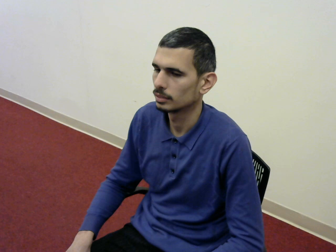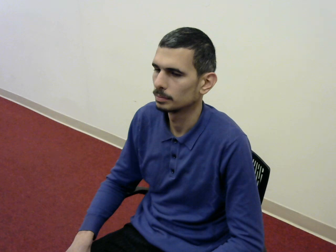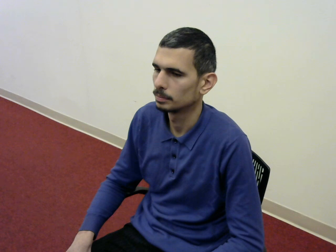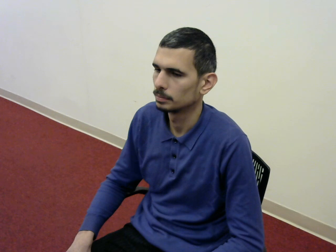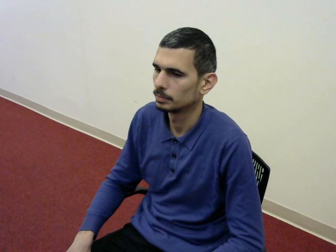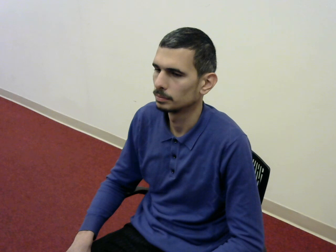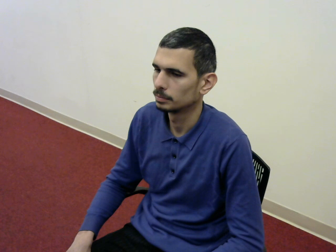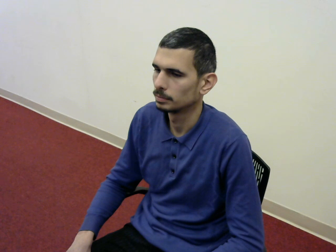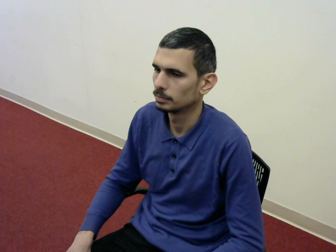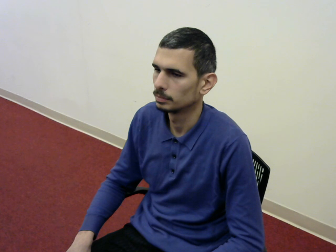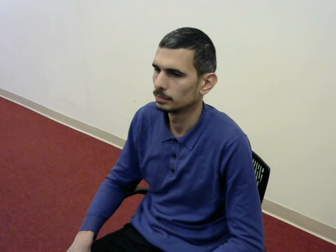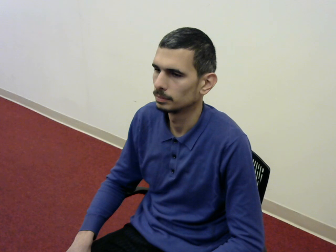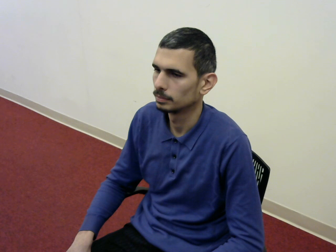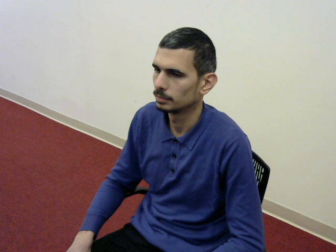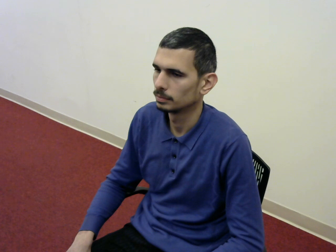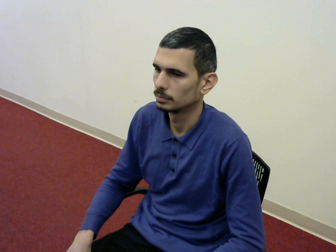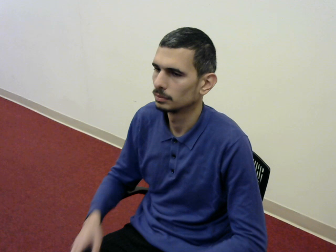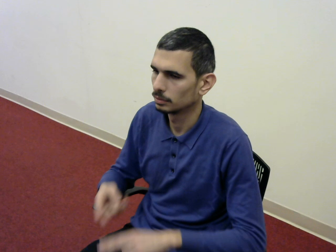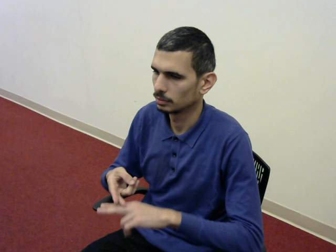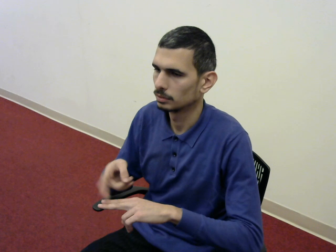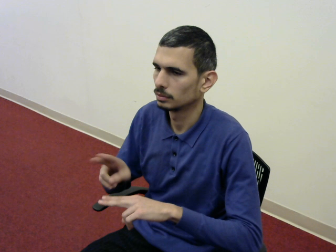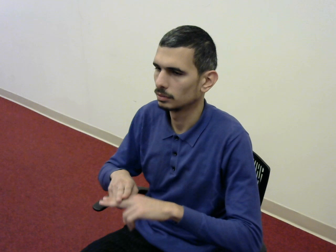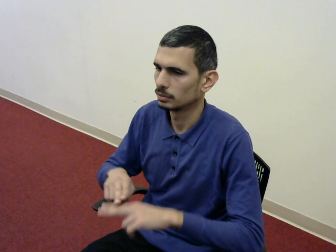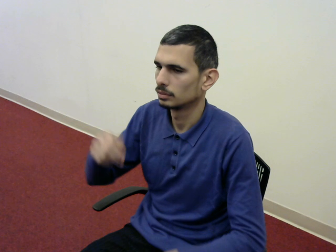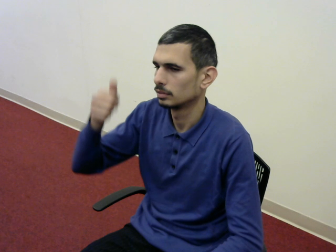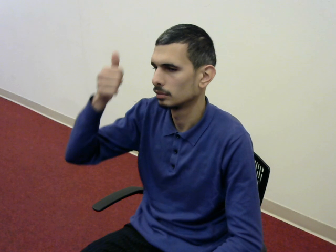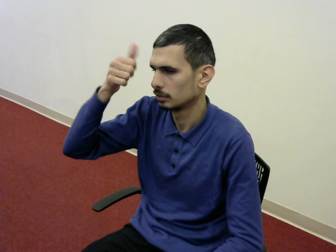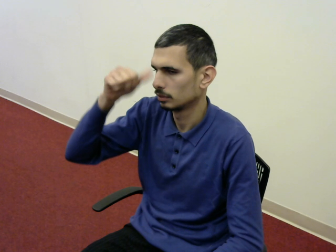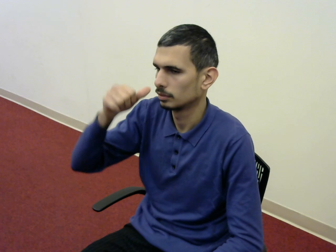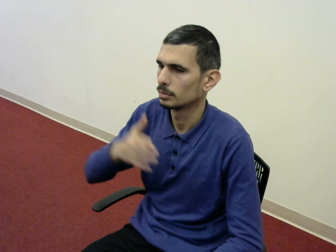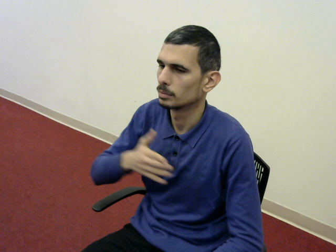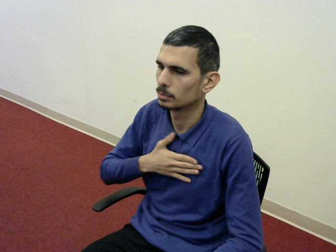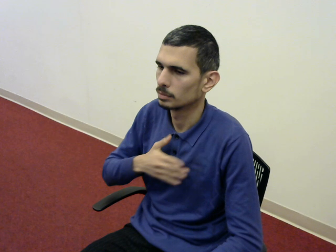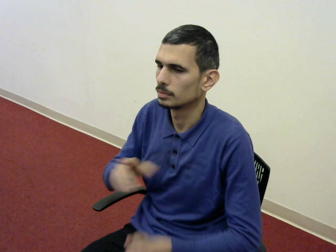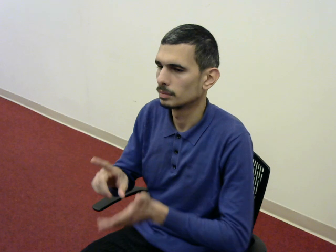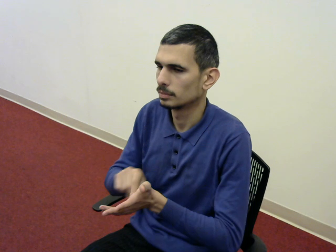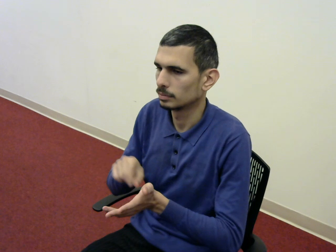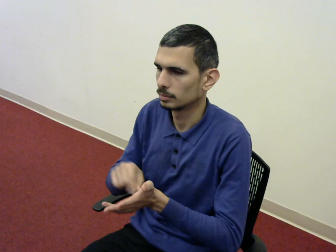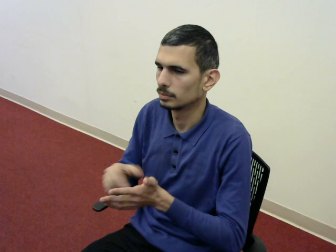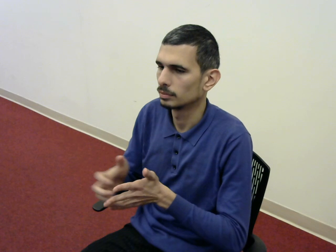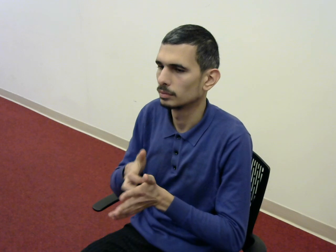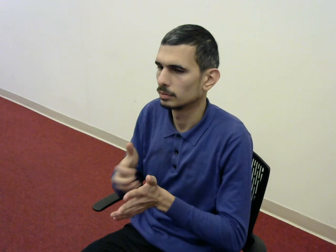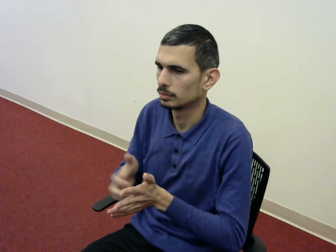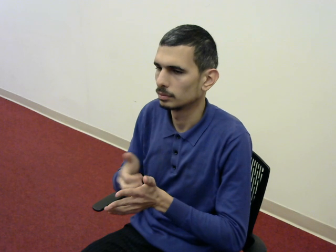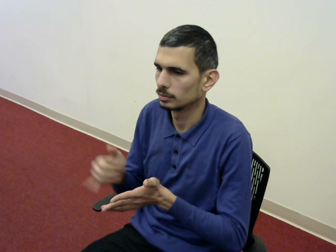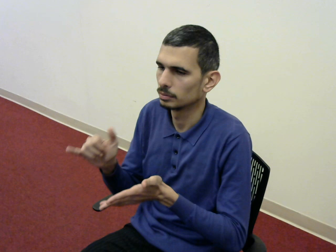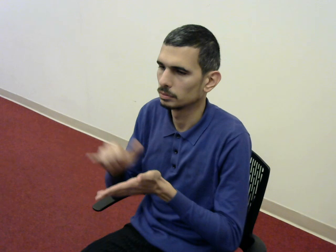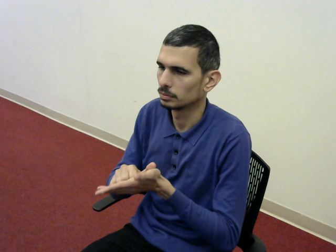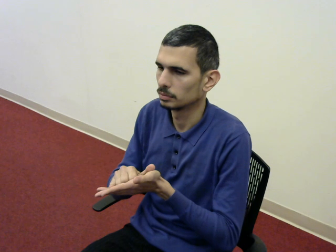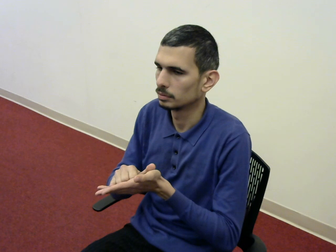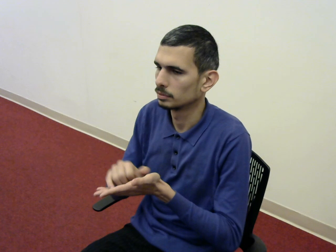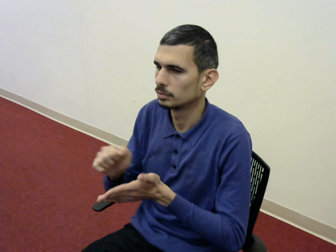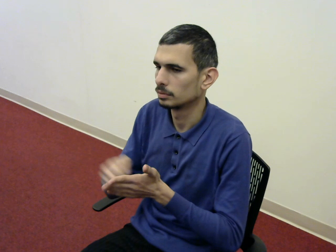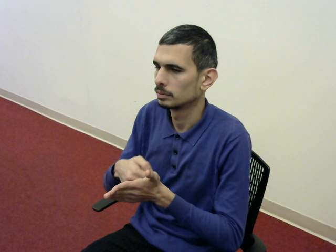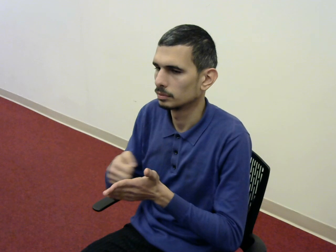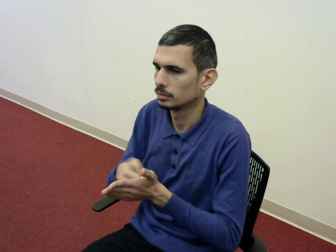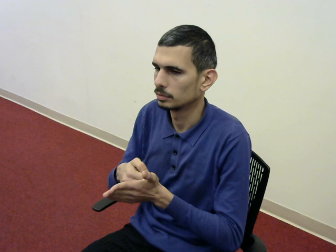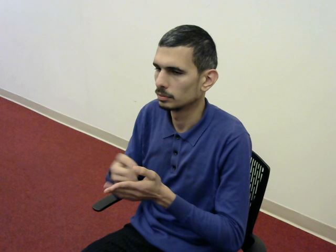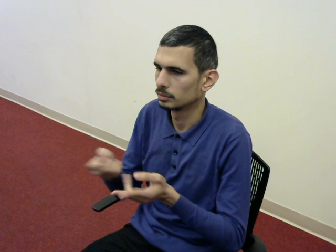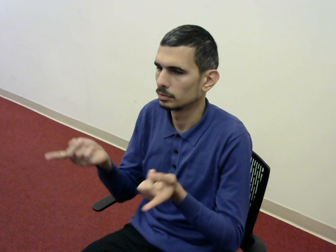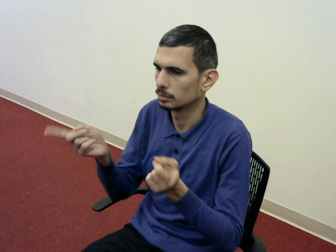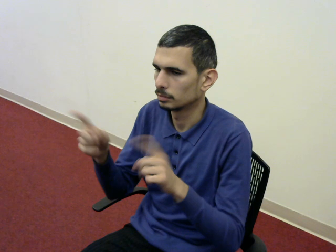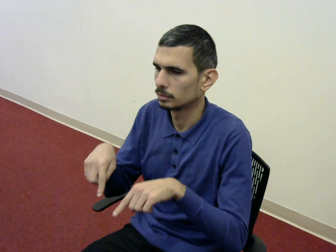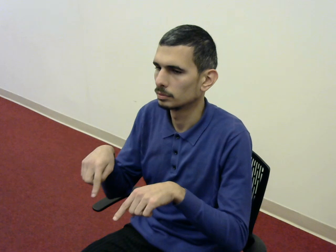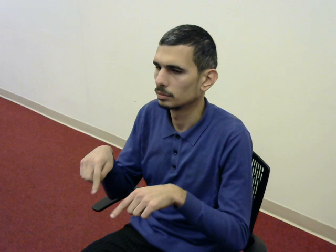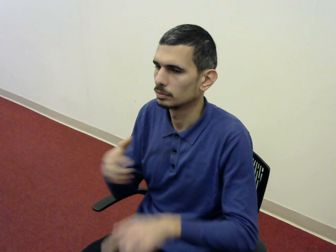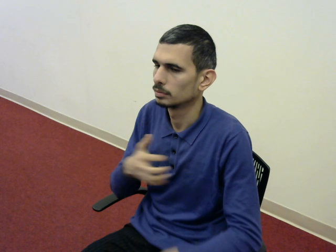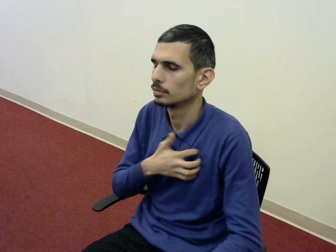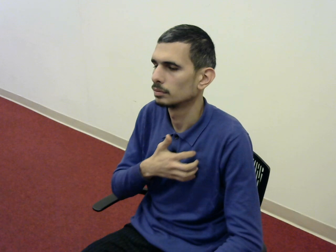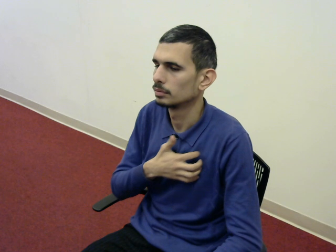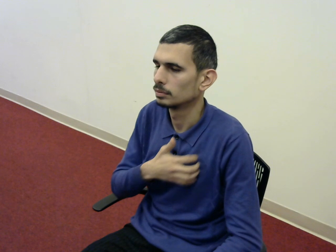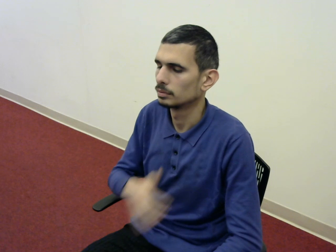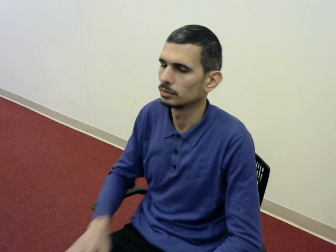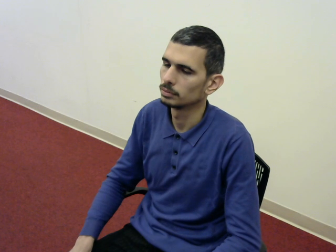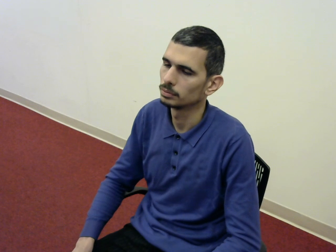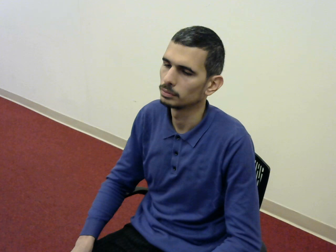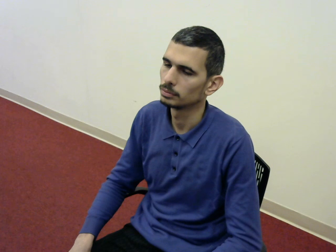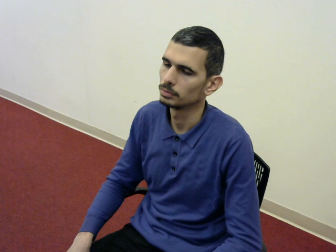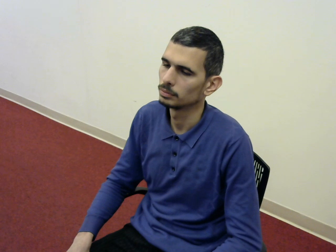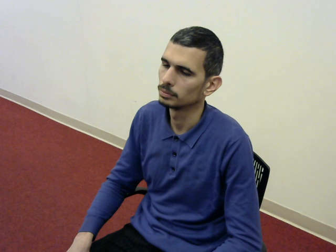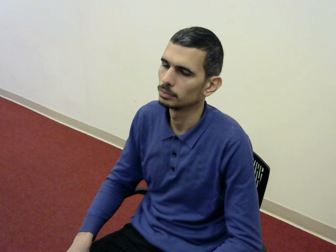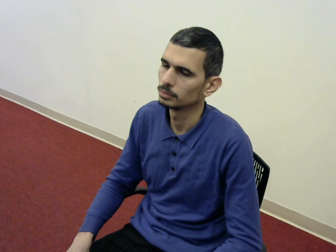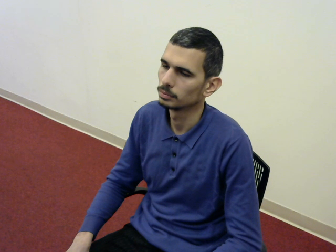Bu ay mənim pensiyam əksik yüklənib, səbəbini bilmək istəyirəm